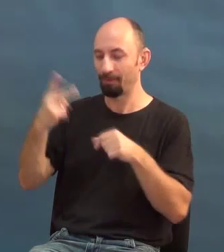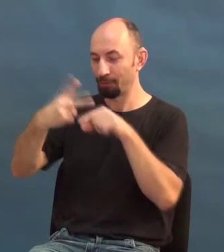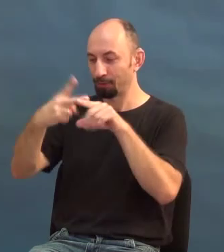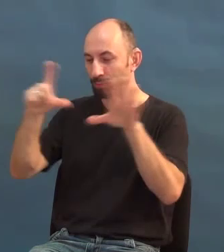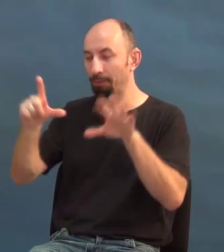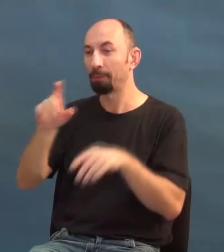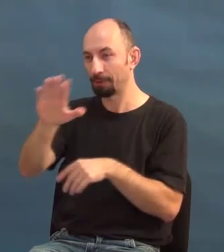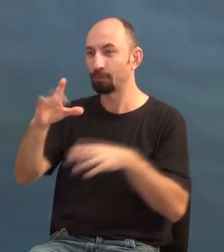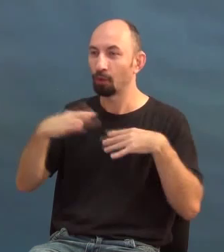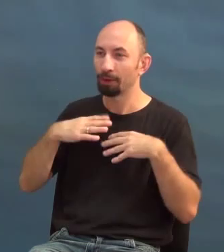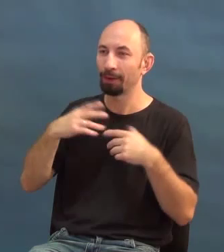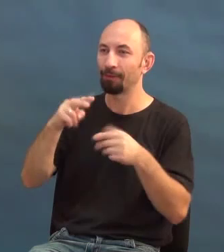Czy masz wolne dwudziestego siódmego?